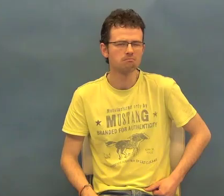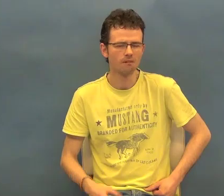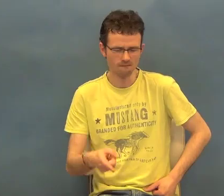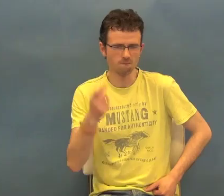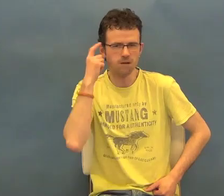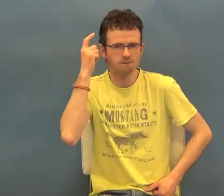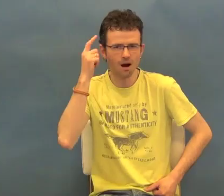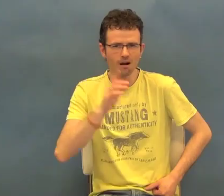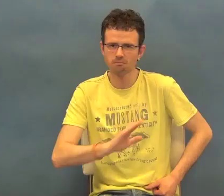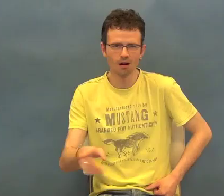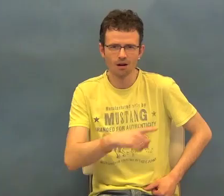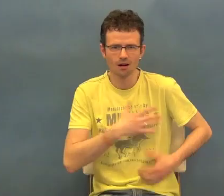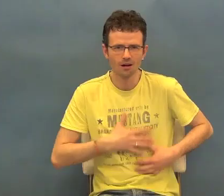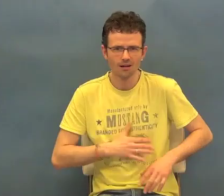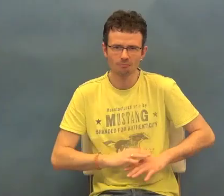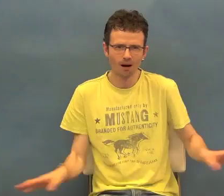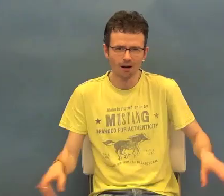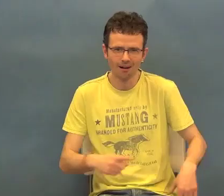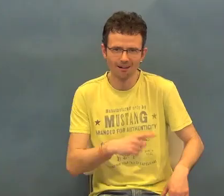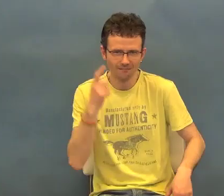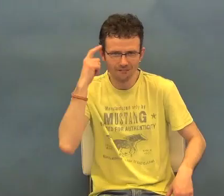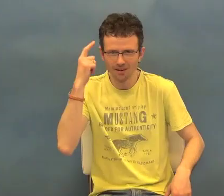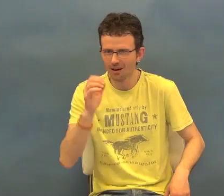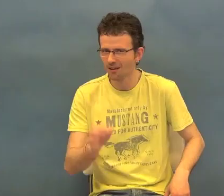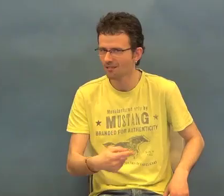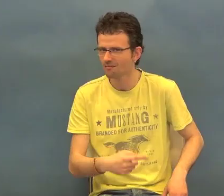Na wystawie nie wolno się myć.